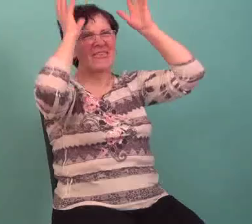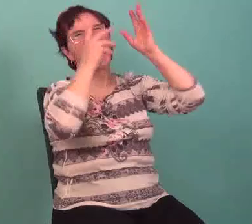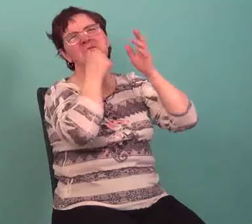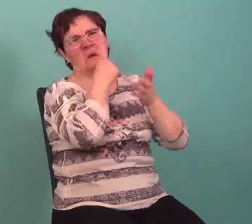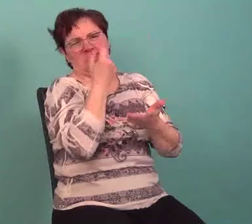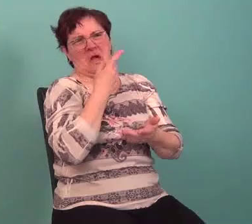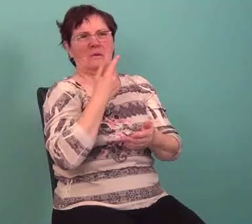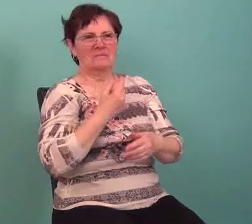Zielone.